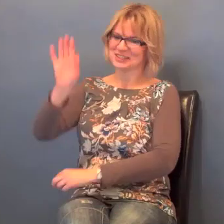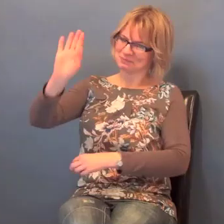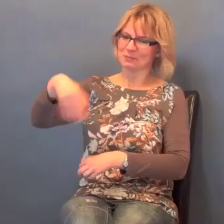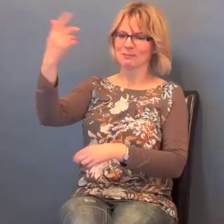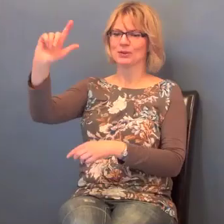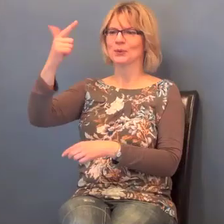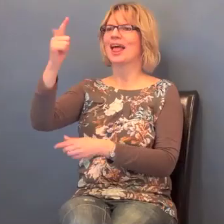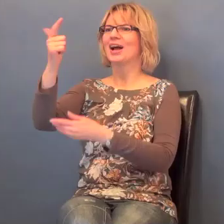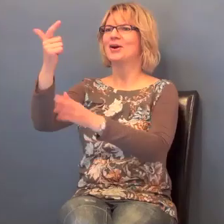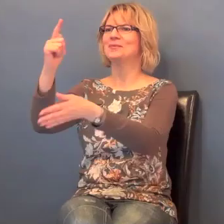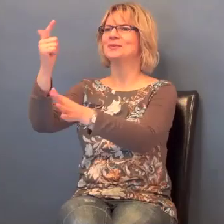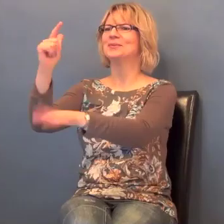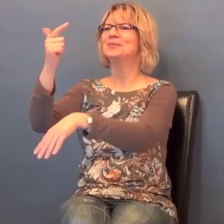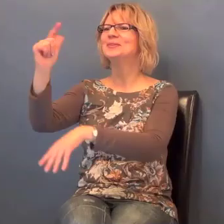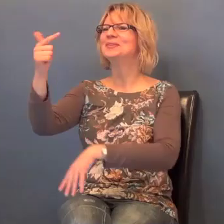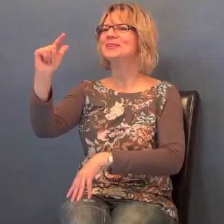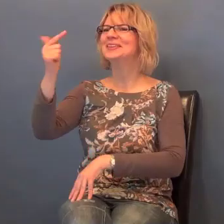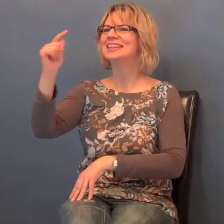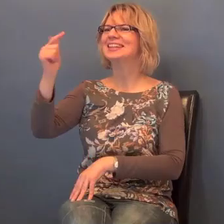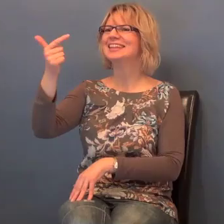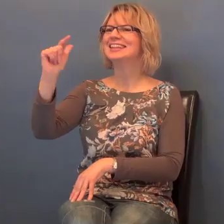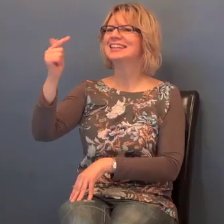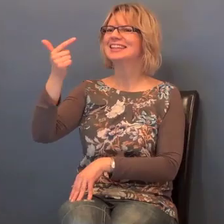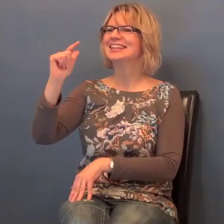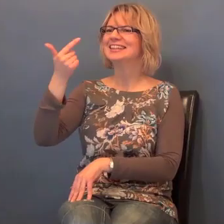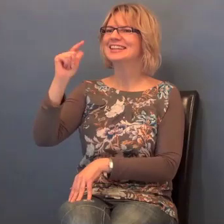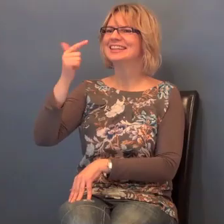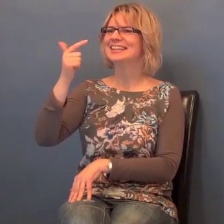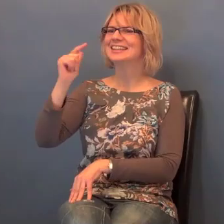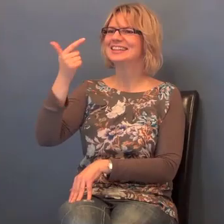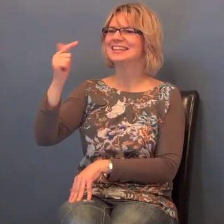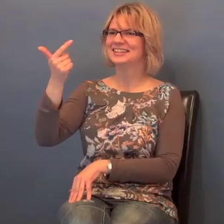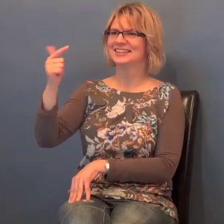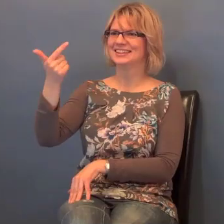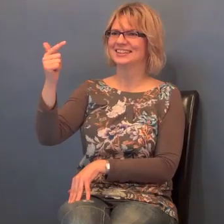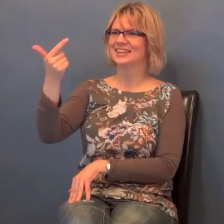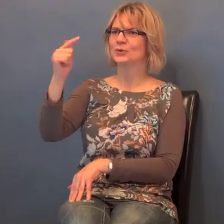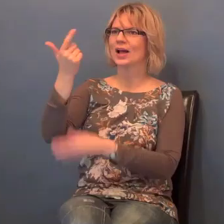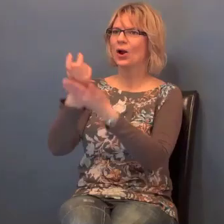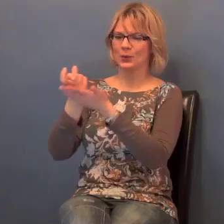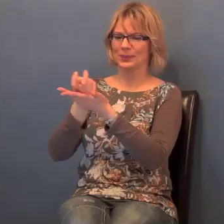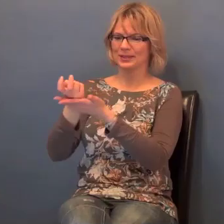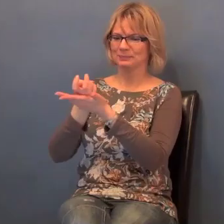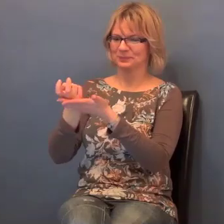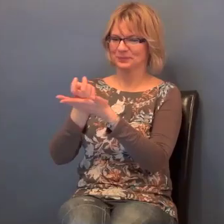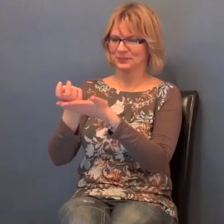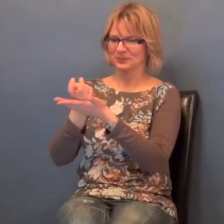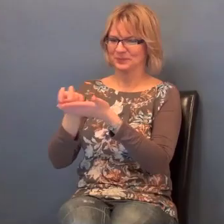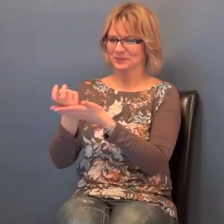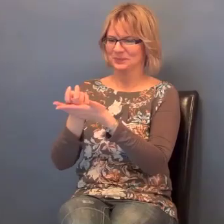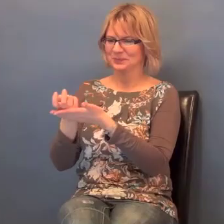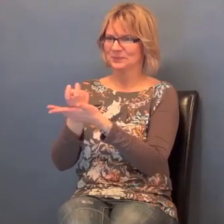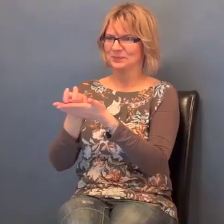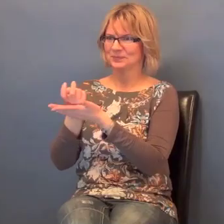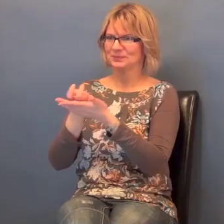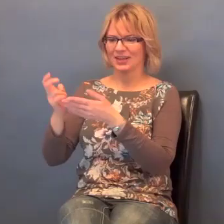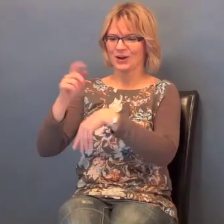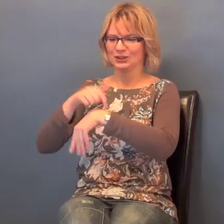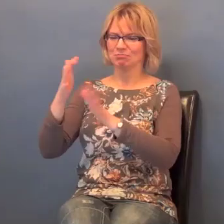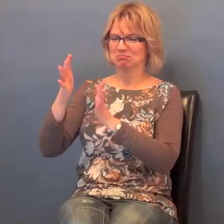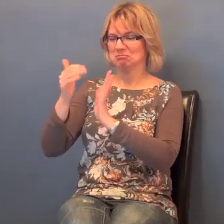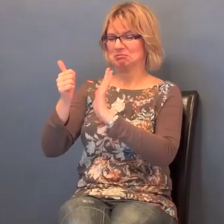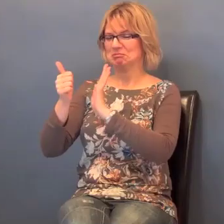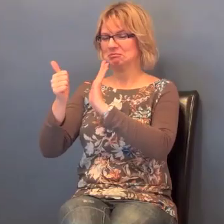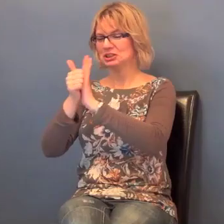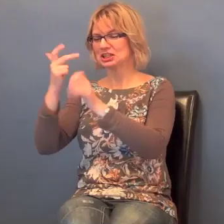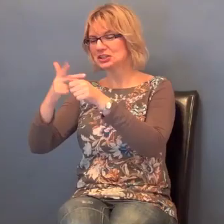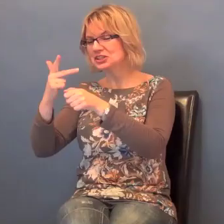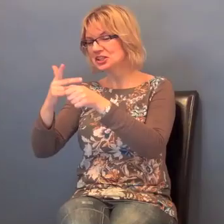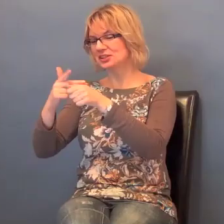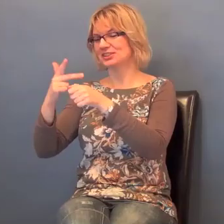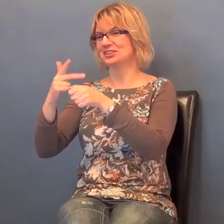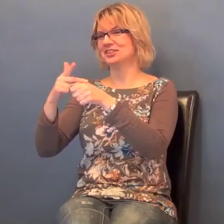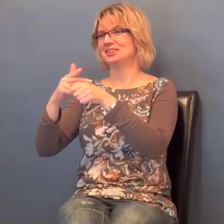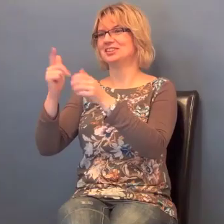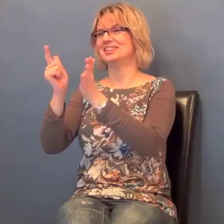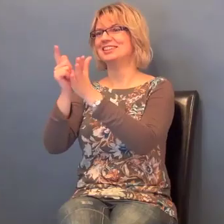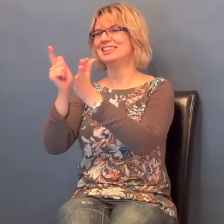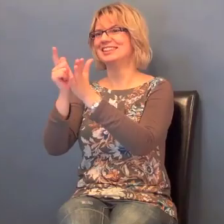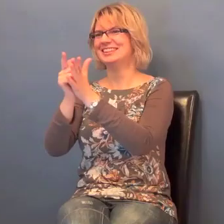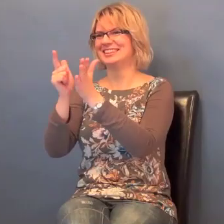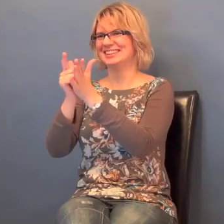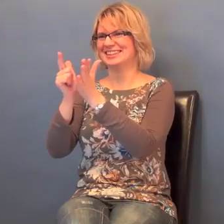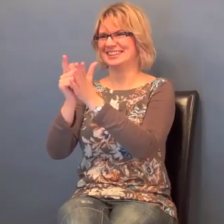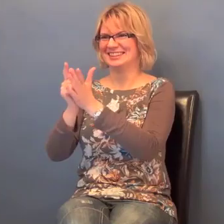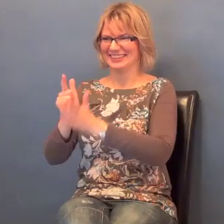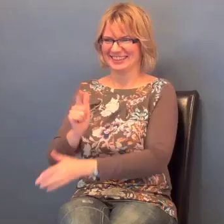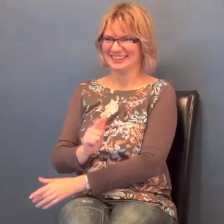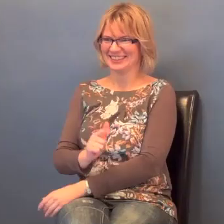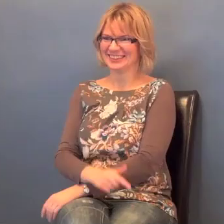Dobra, a drugiego lutego na przykład od szesnastej trzydzieści do siedemnastej?